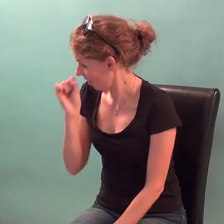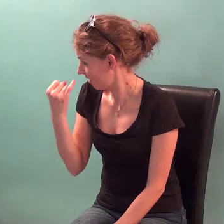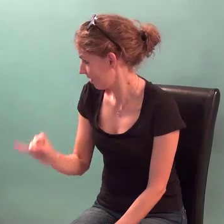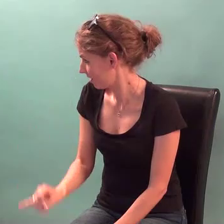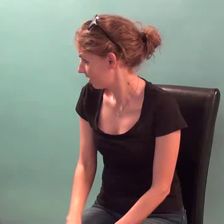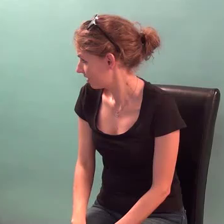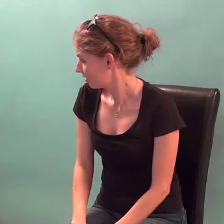Bzdura, jakiś inny?